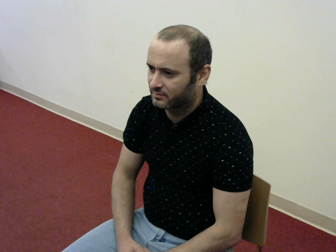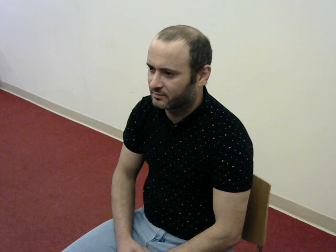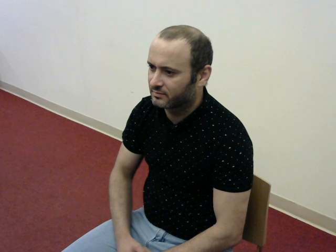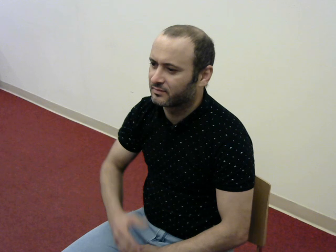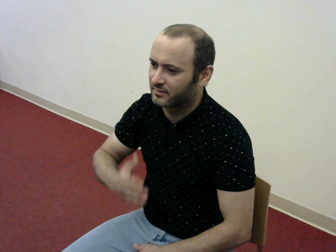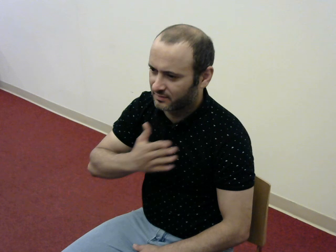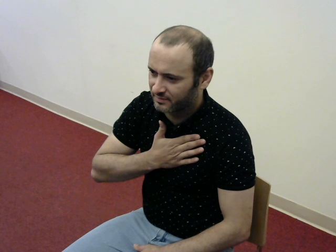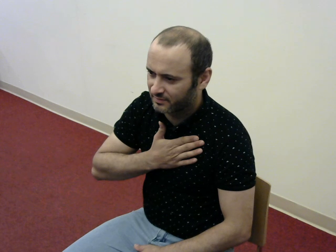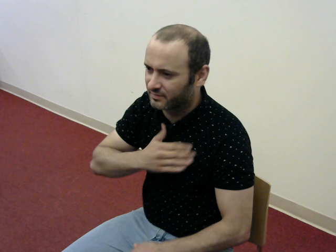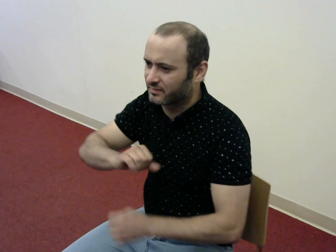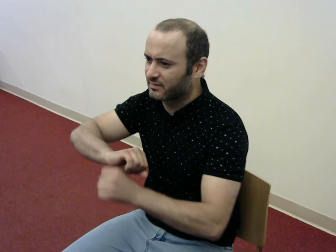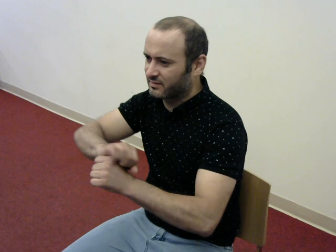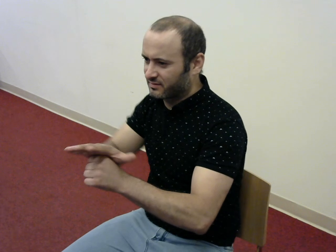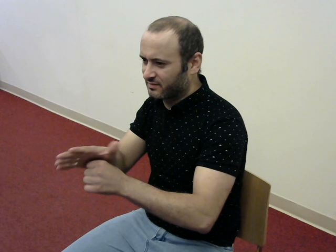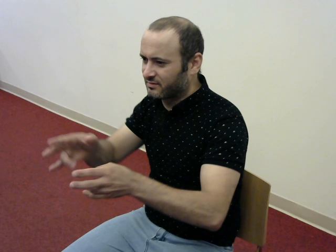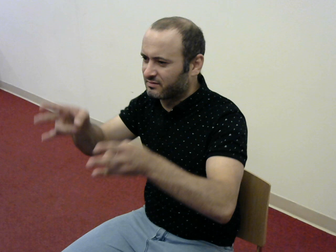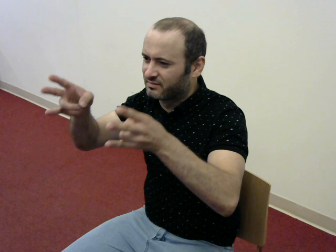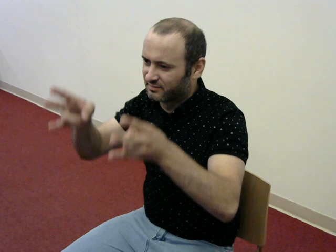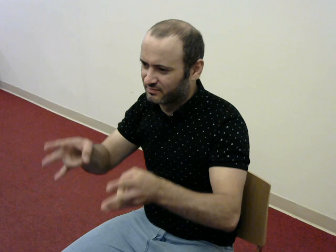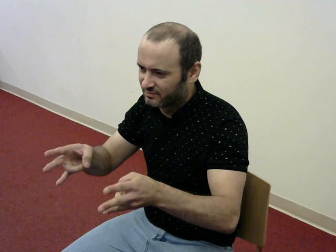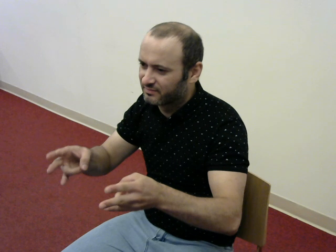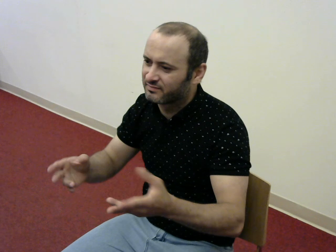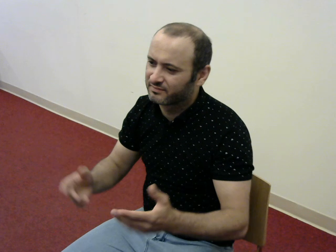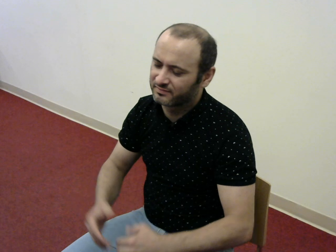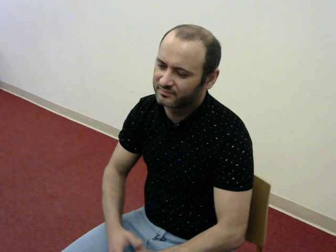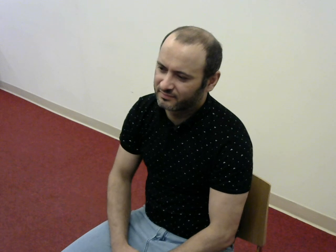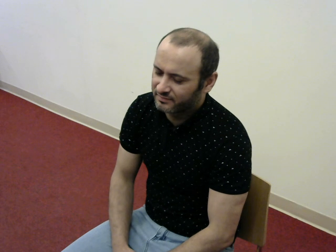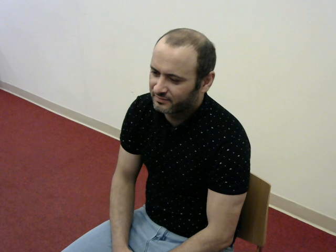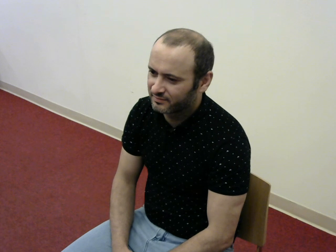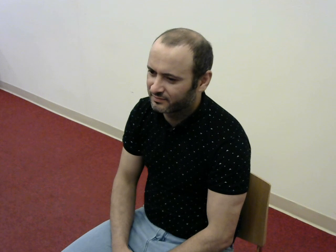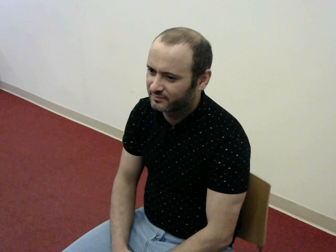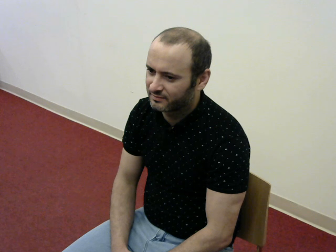Mən Covid-ə tutulmuşam